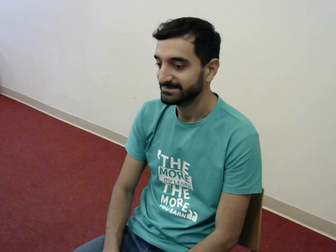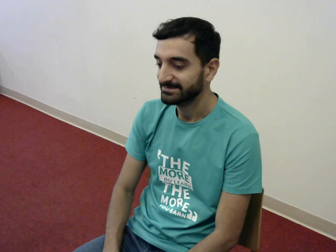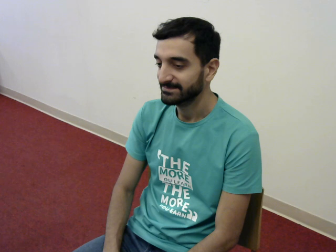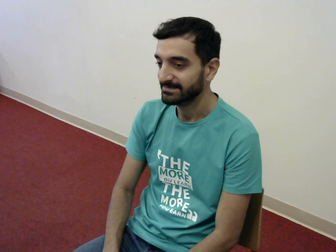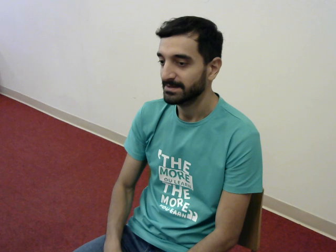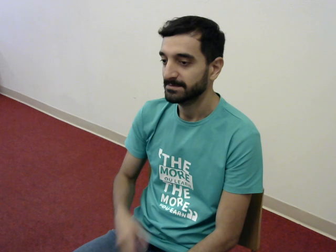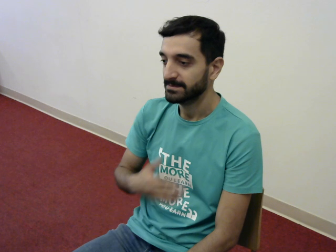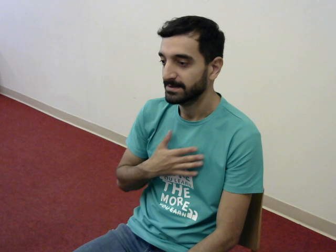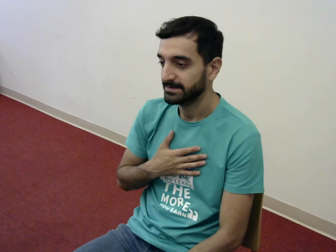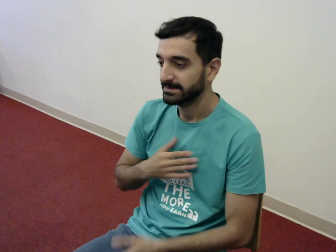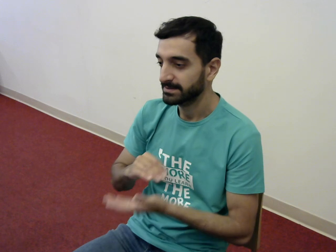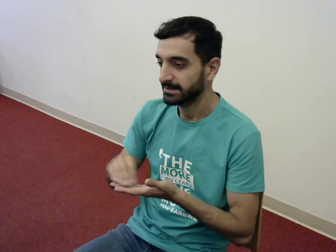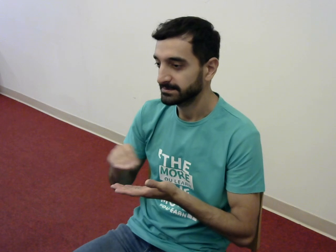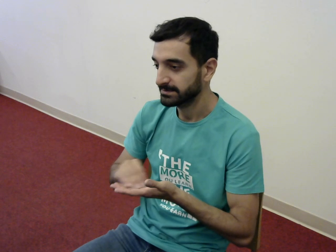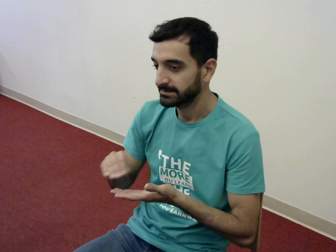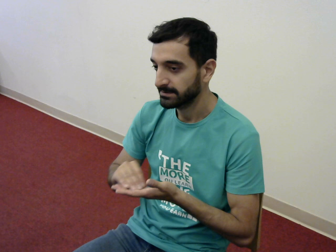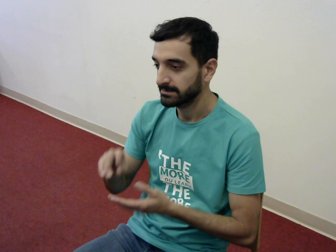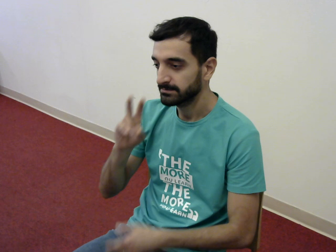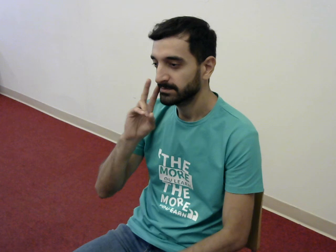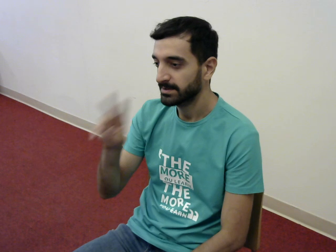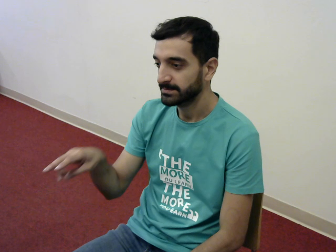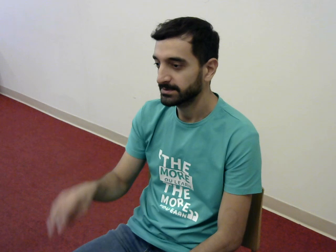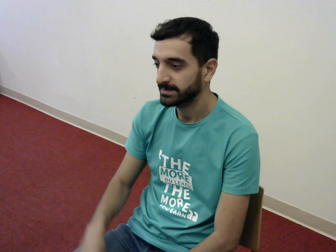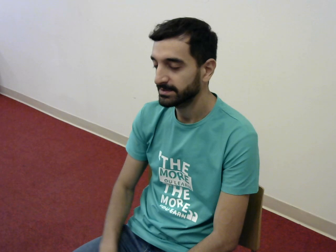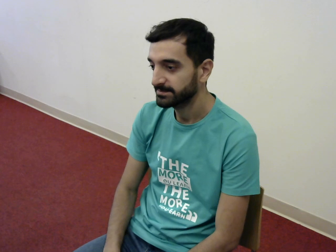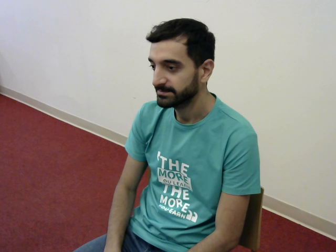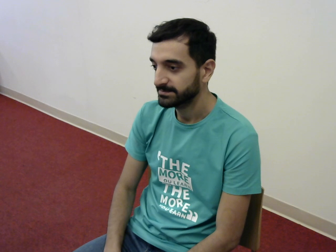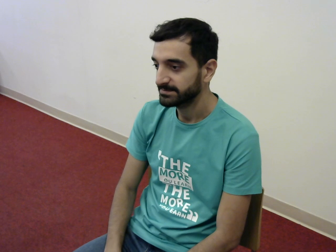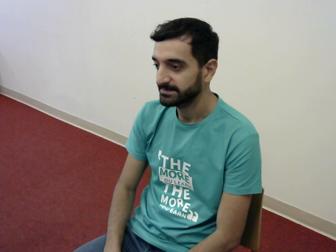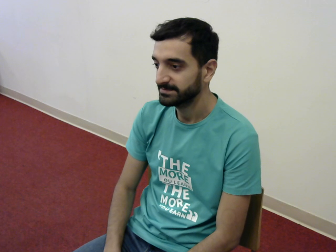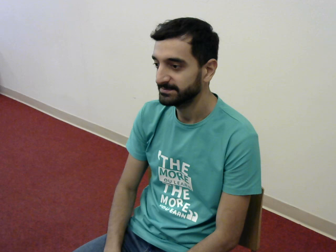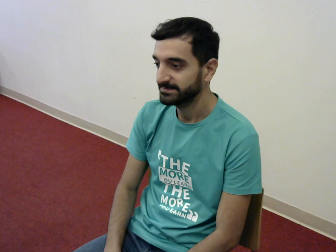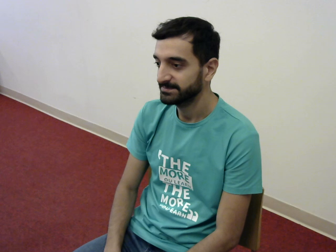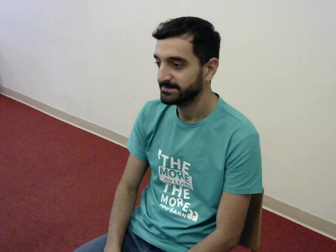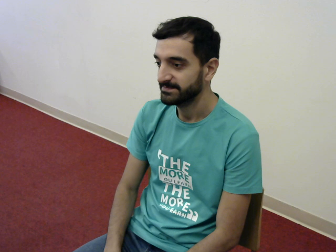Mən yaza bilmirəm